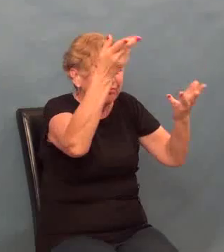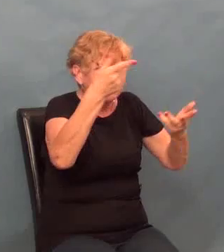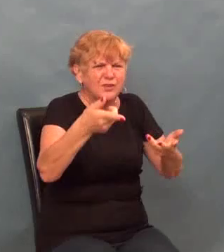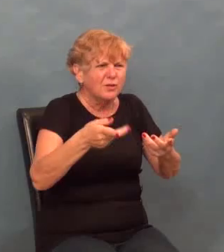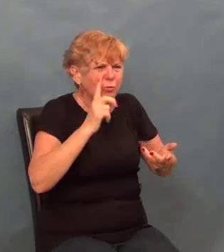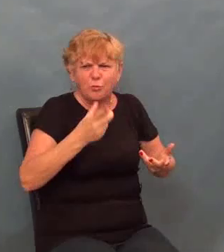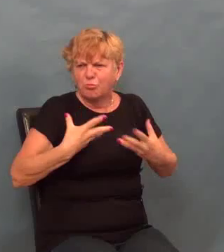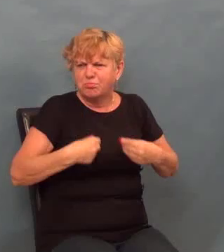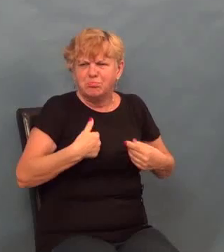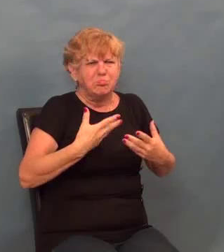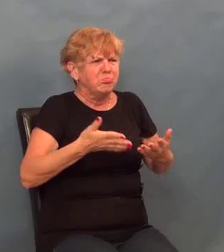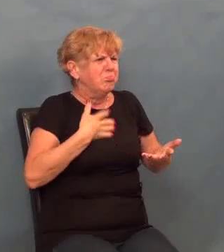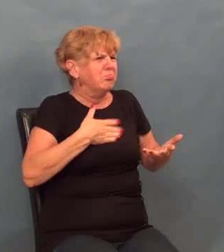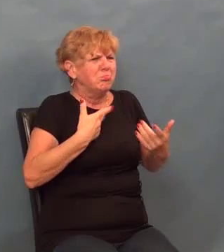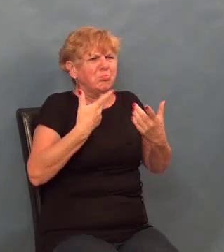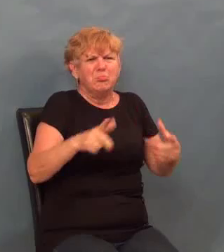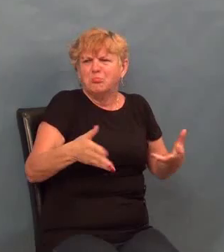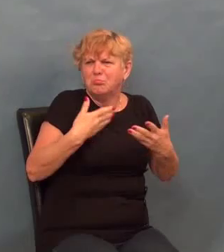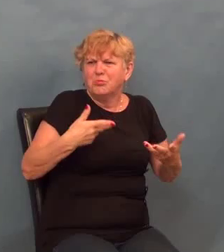Mężczyzna mówił, że nic nie czuł.